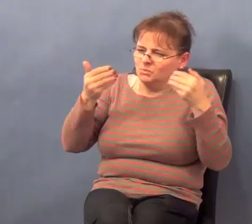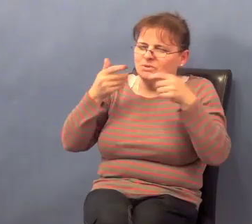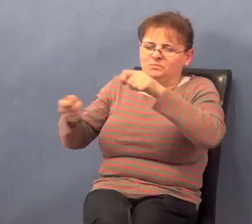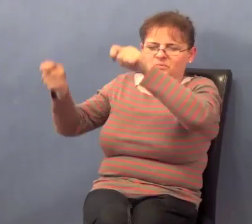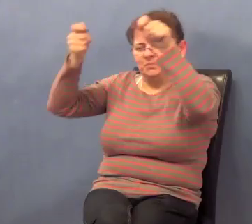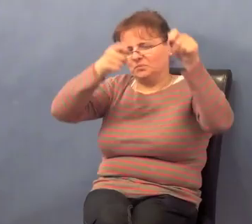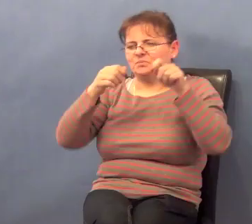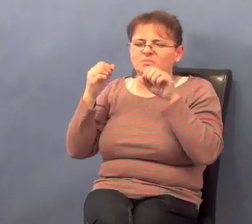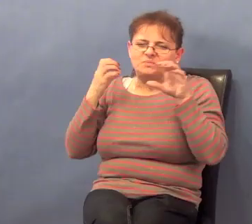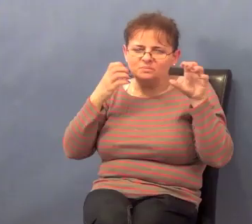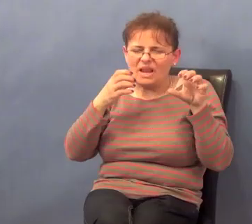Prowadzi za rower.